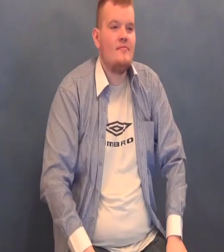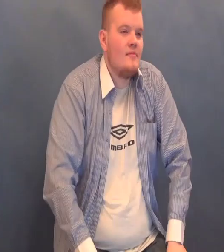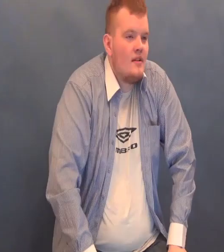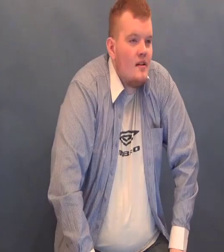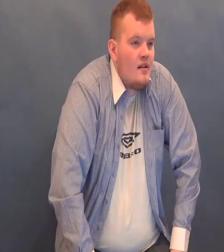Akurat.